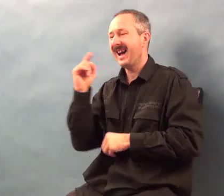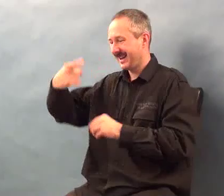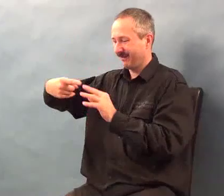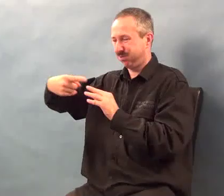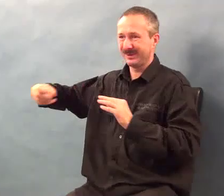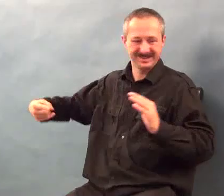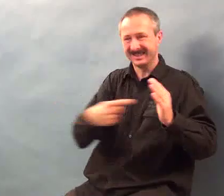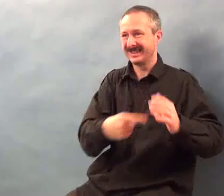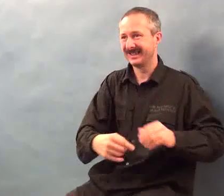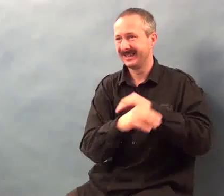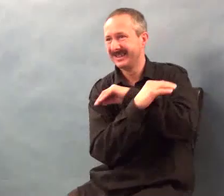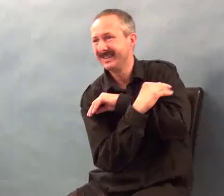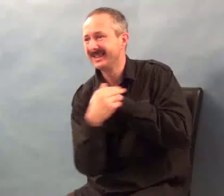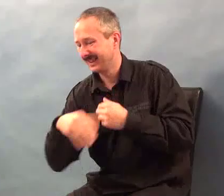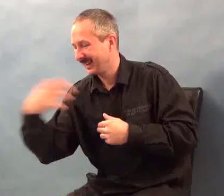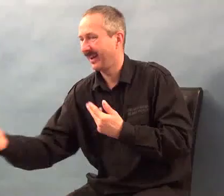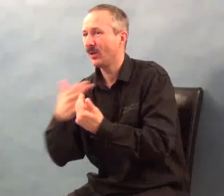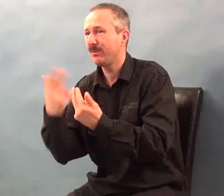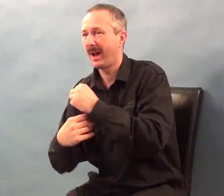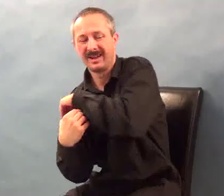Budzik trafił śpiącą Myszkę prosto w dupę.